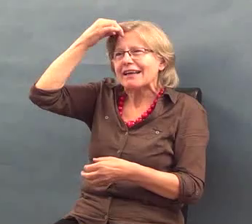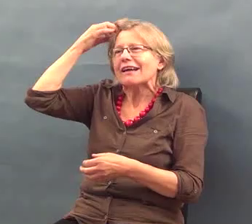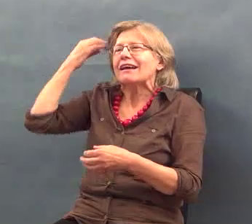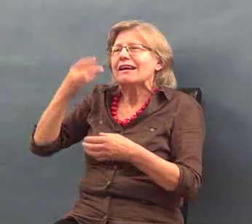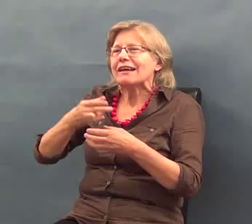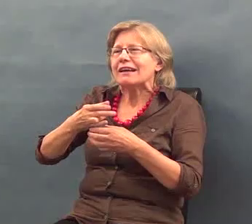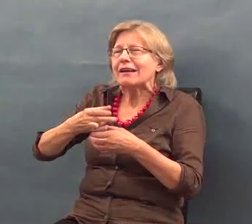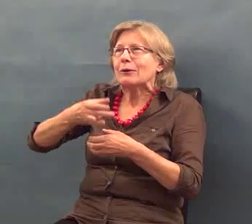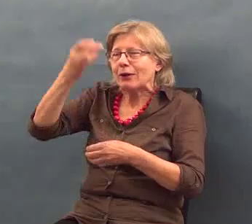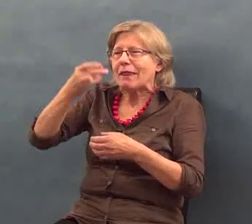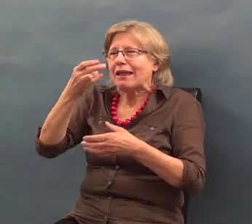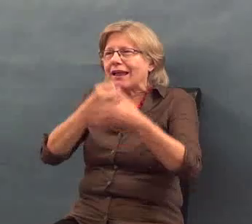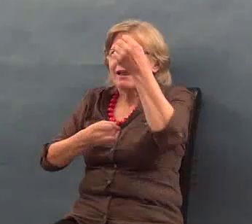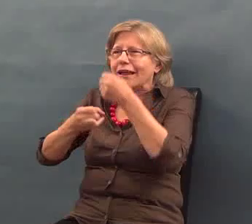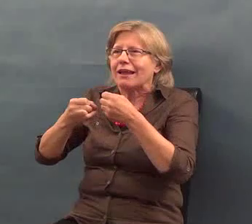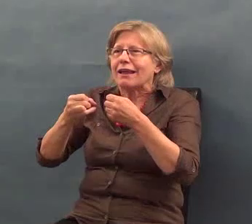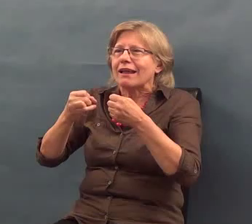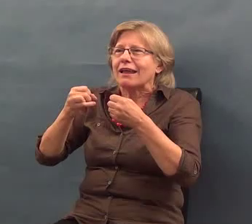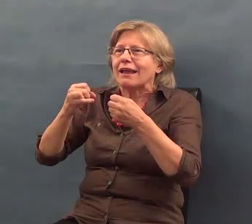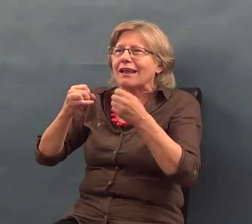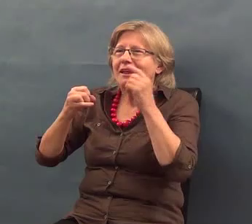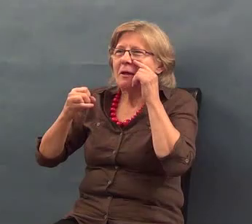Zaczął się wspinać po rurze.